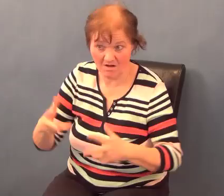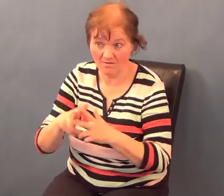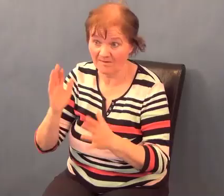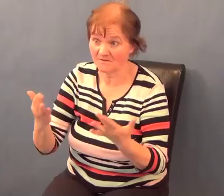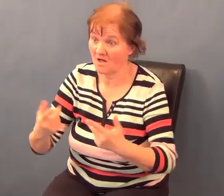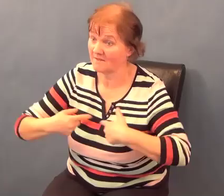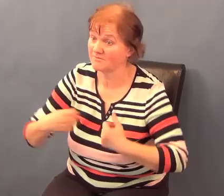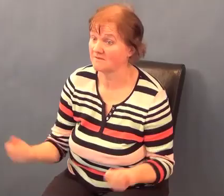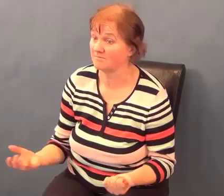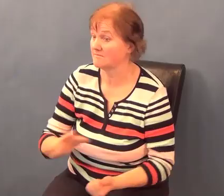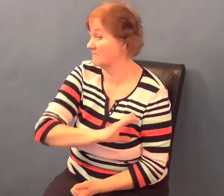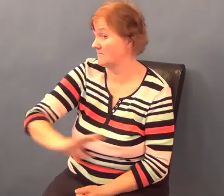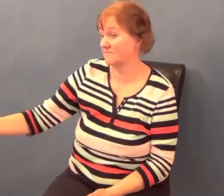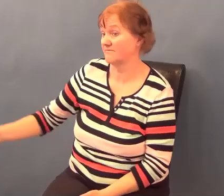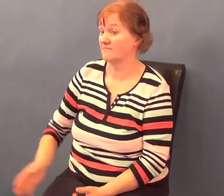Koń łatwo się przeziębi po kąpieli. Lepiej nie.